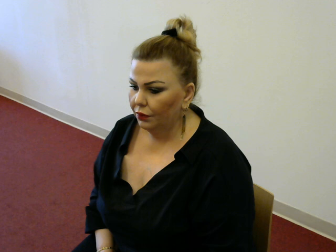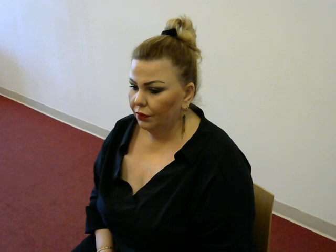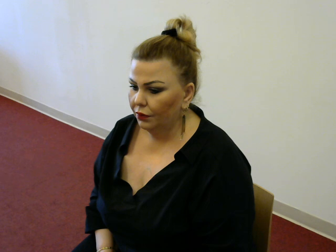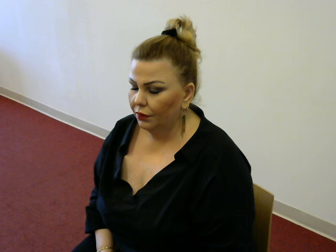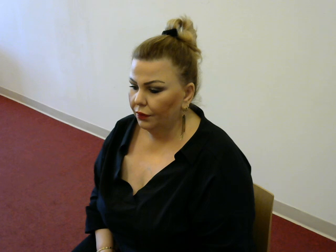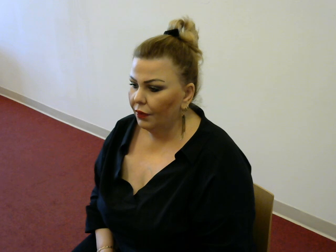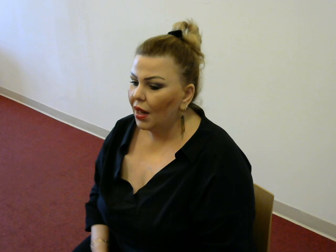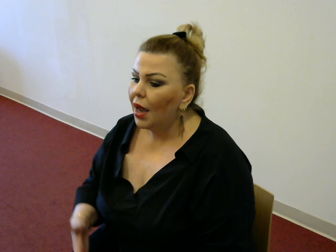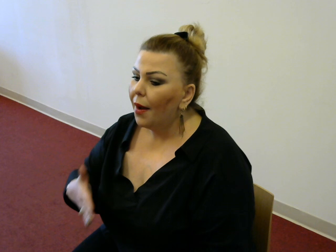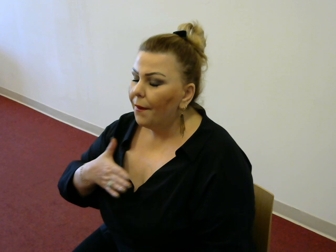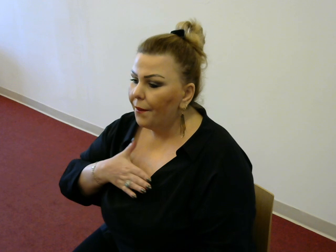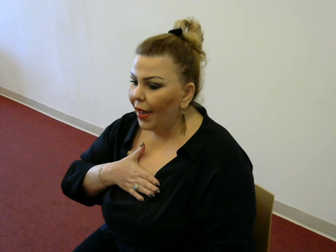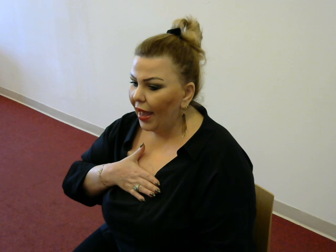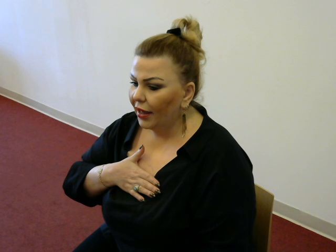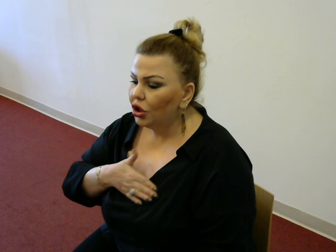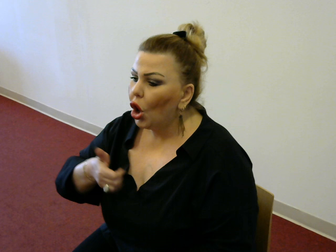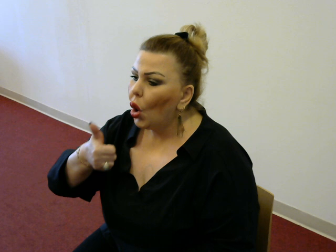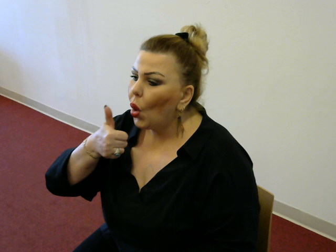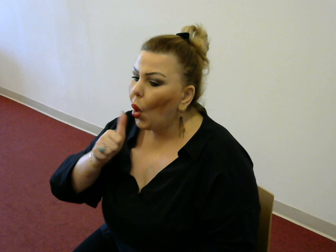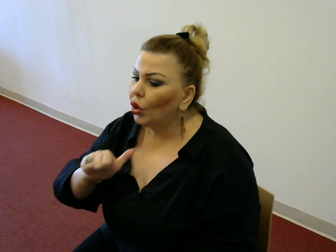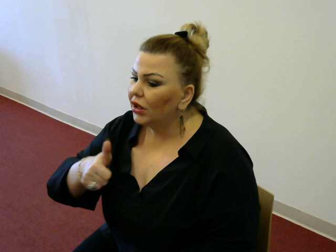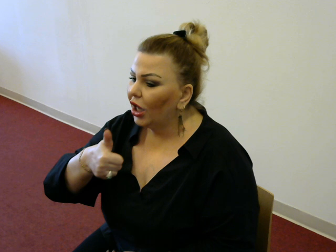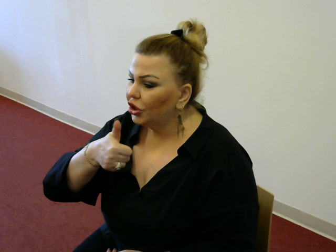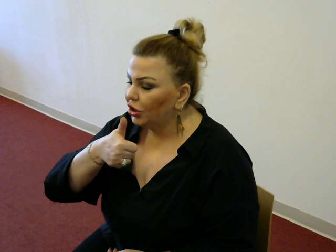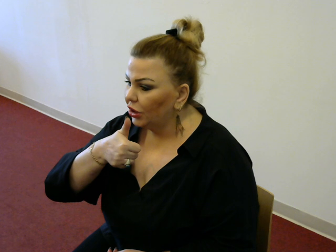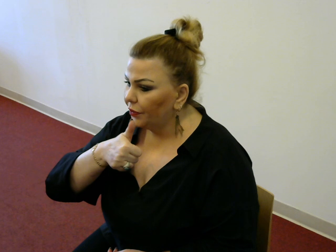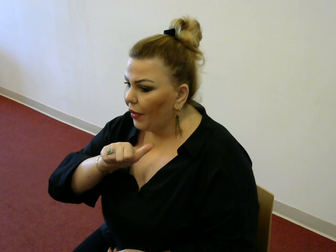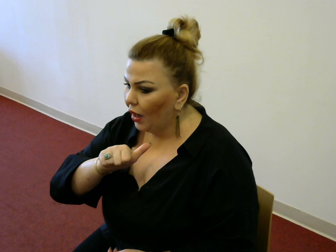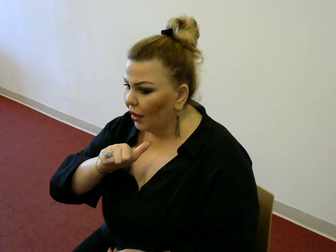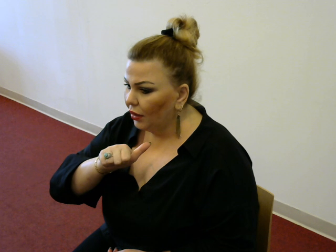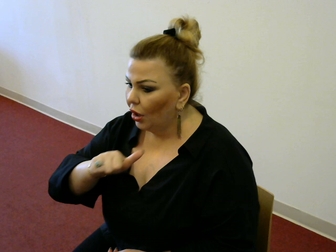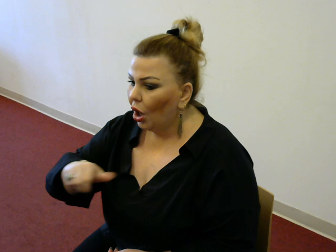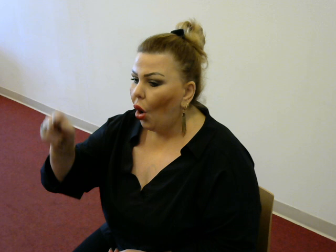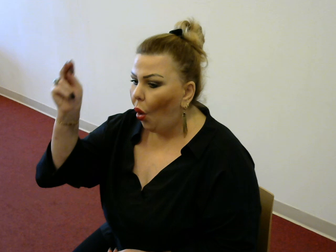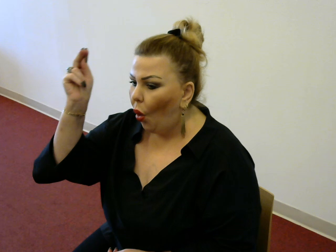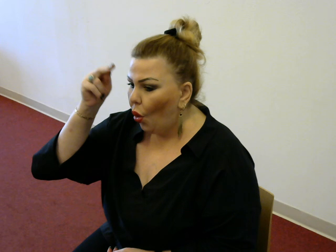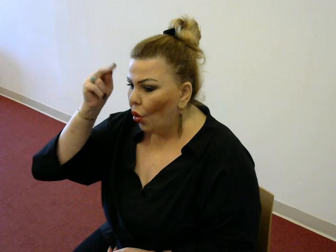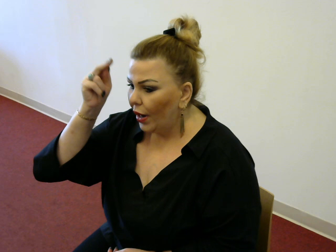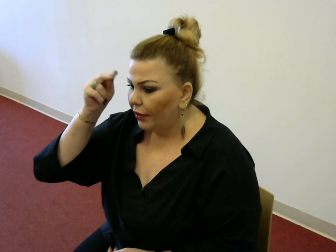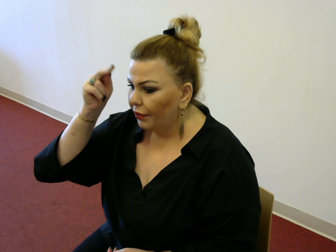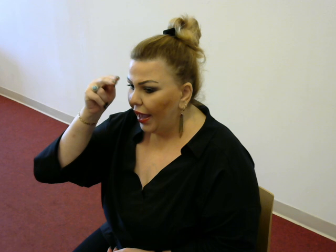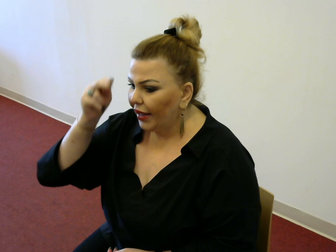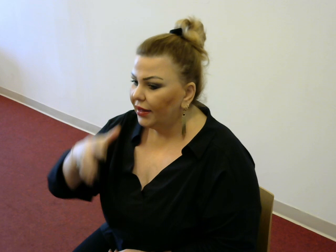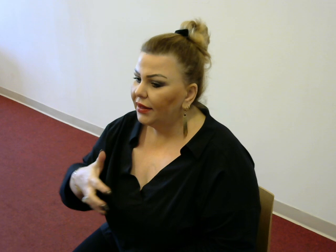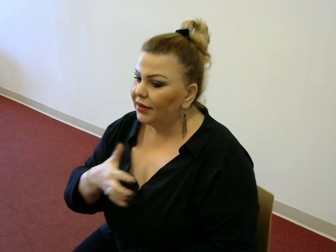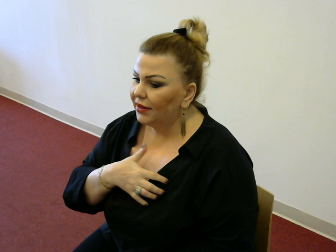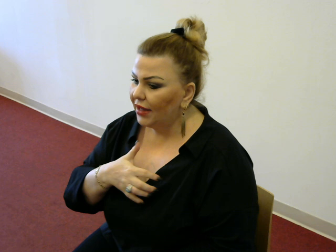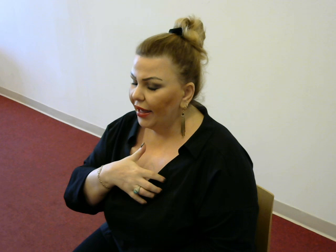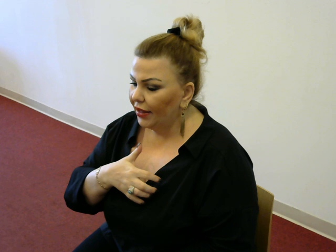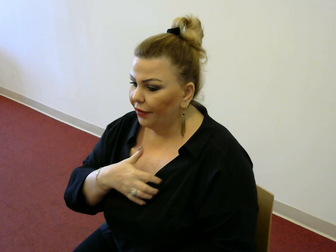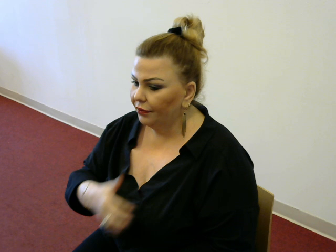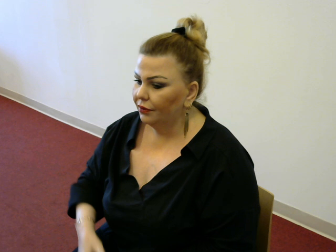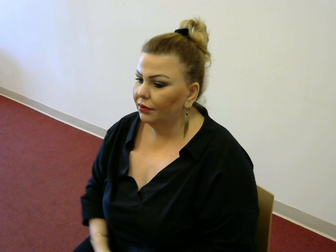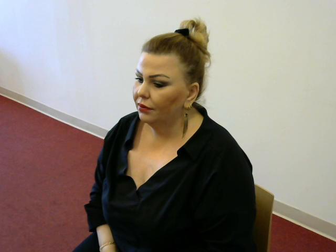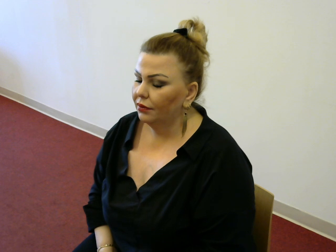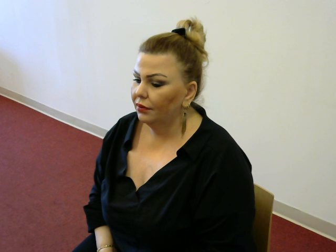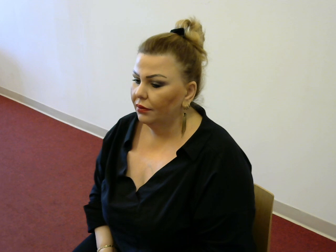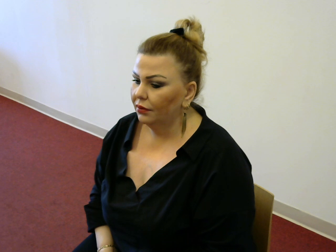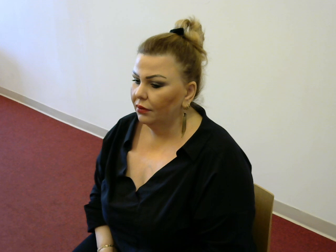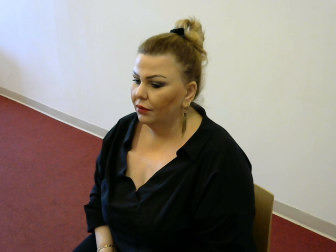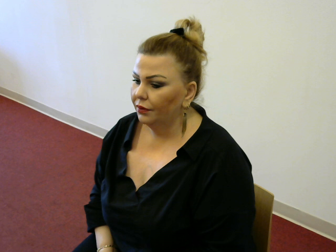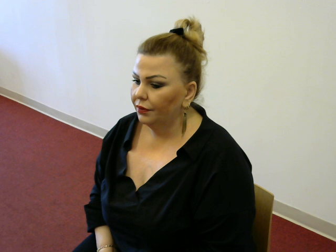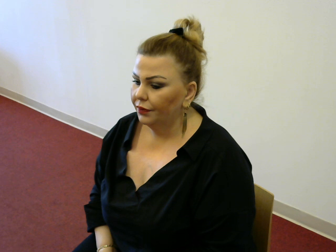Mən kodlaşdırma öyrənmək istəyirəm